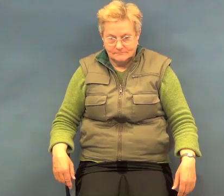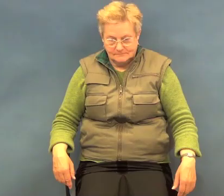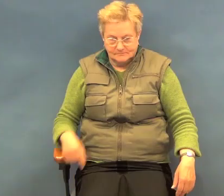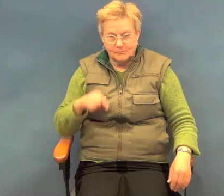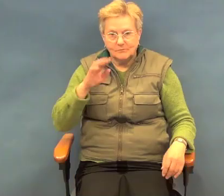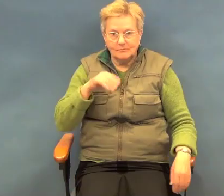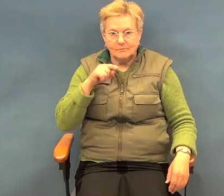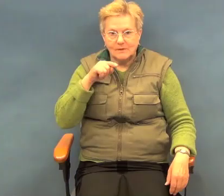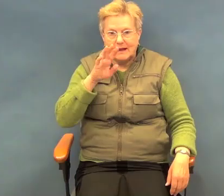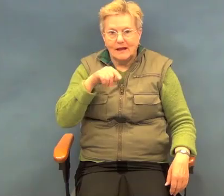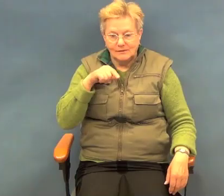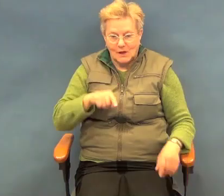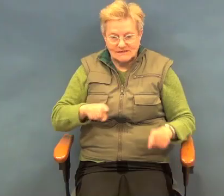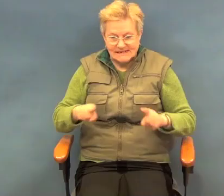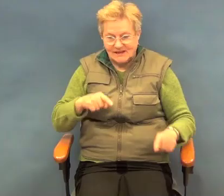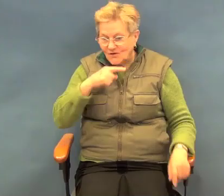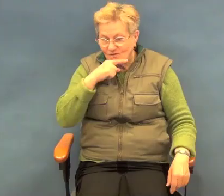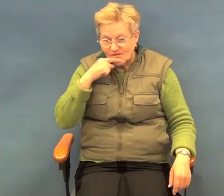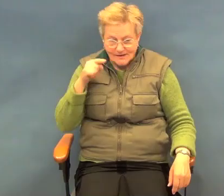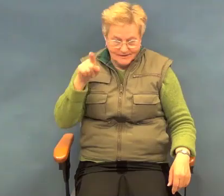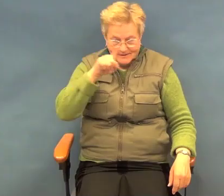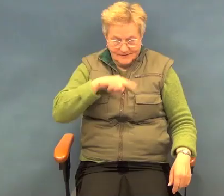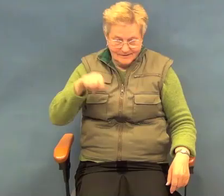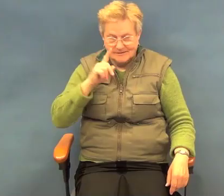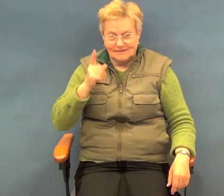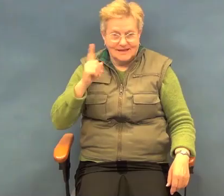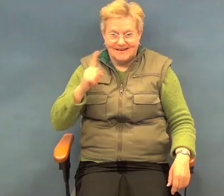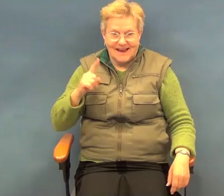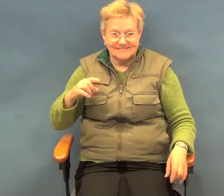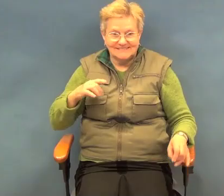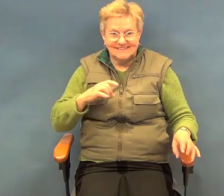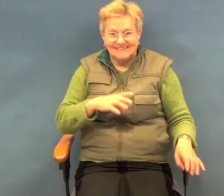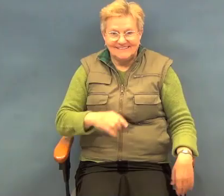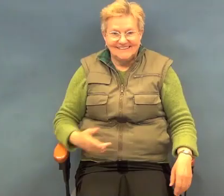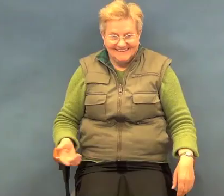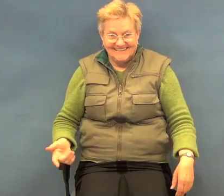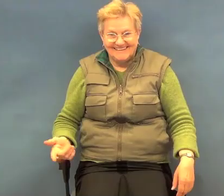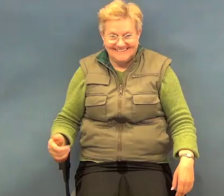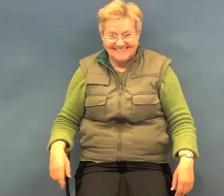Ten znak z czerwoną otoczką oznacza zakaz biegania.